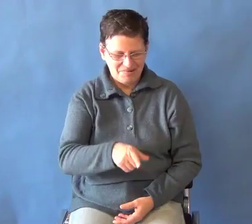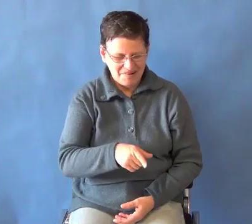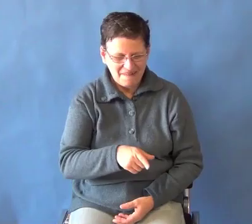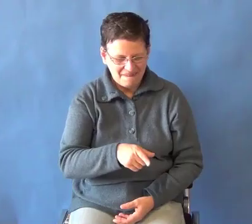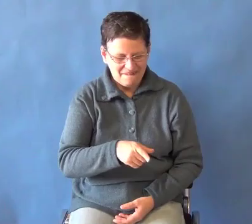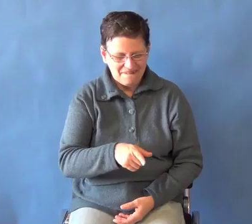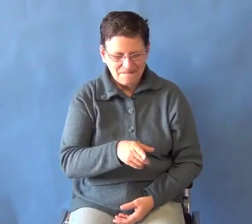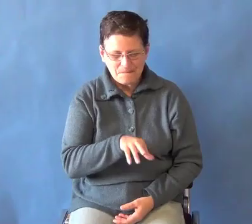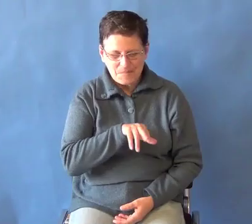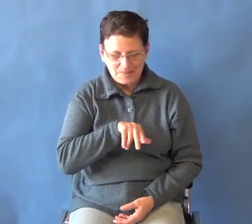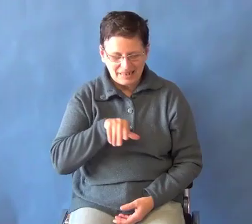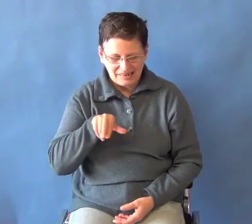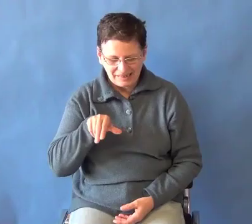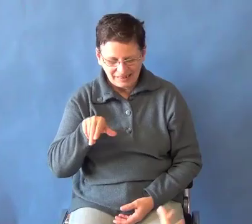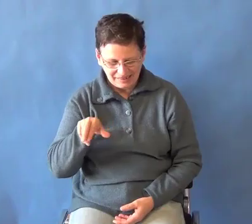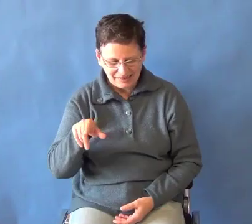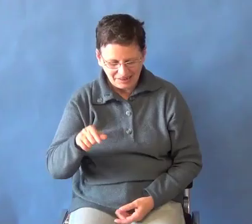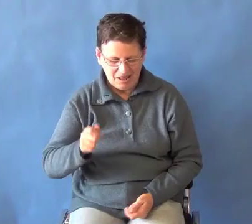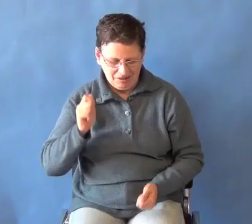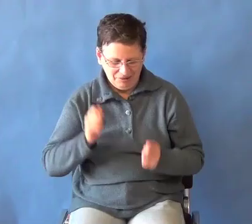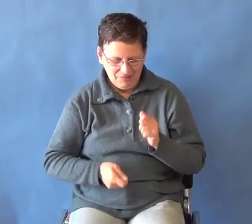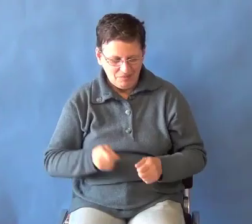Tutaj idzie...